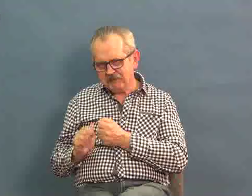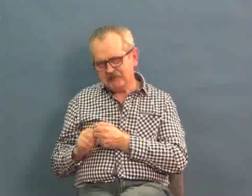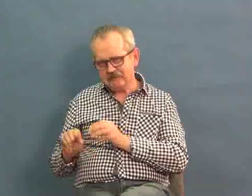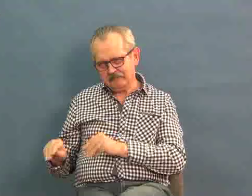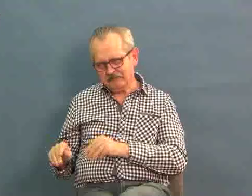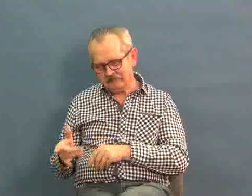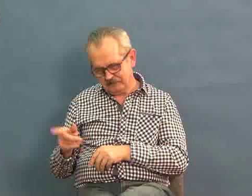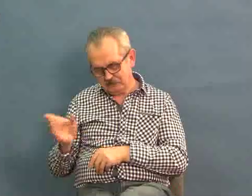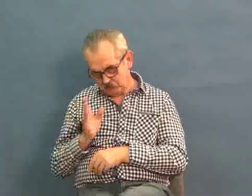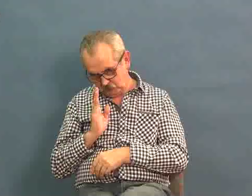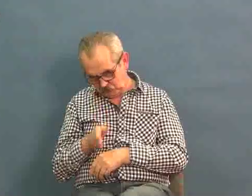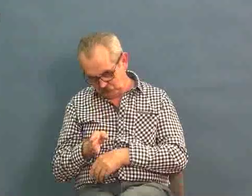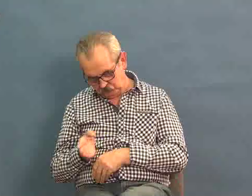Pokazywał mu kierunki.